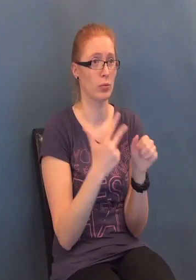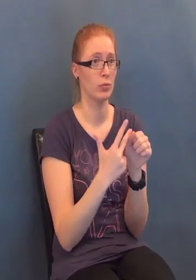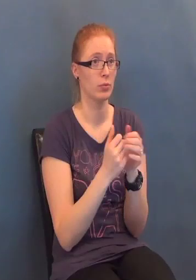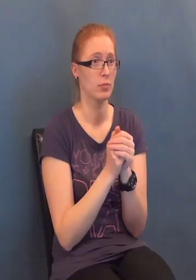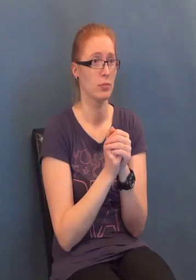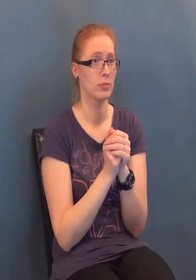O szóstej trzydzieści.